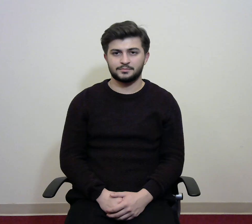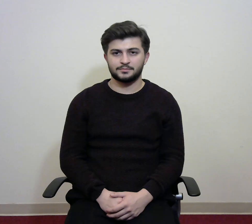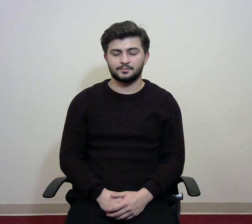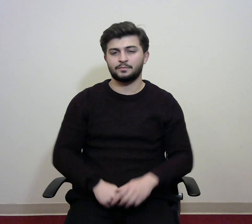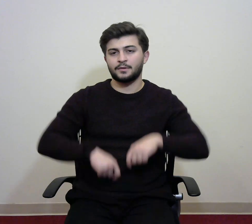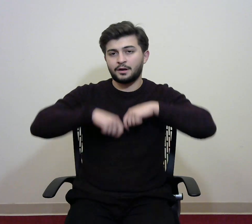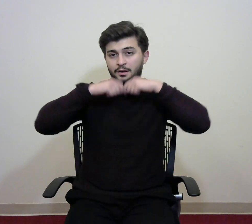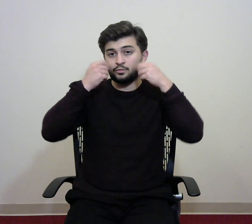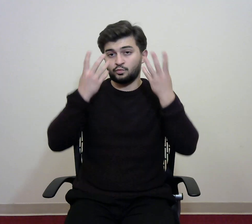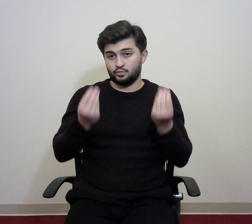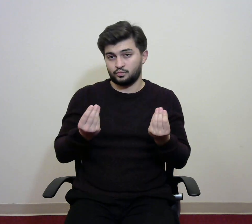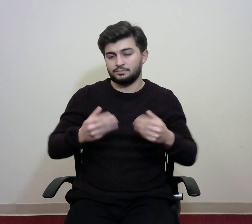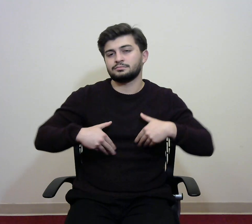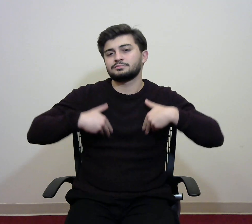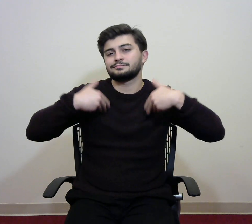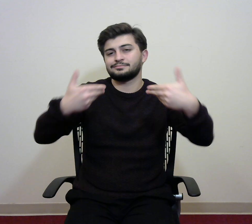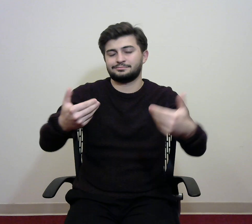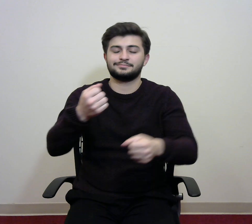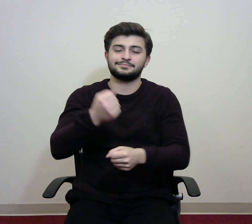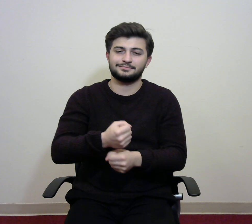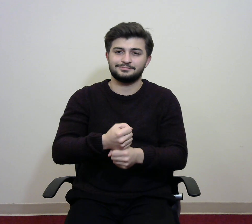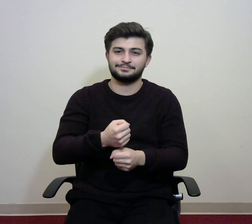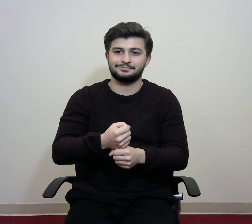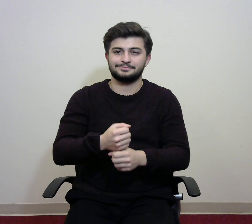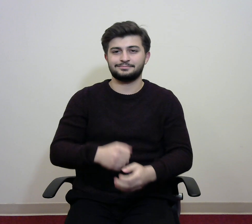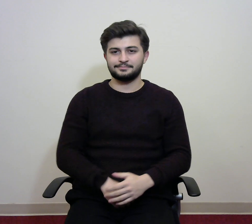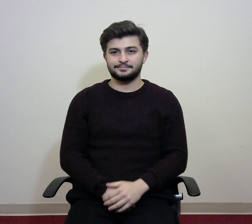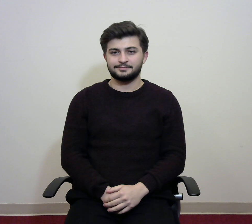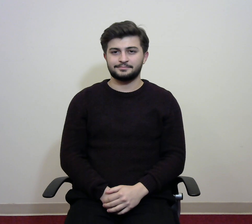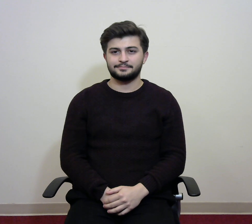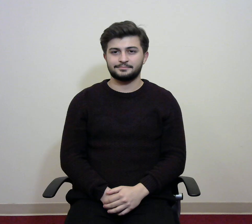Ad gününü təbrik edirəm